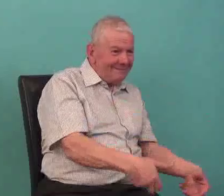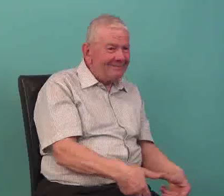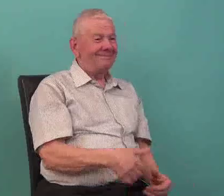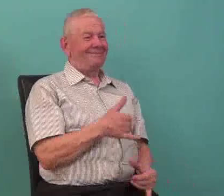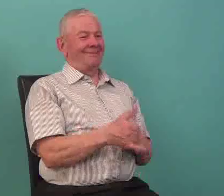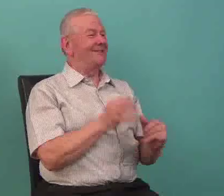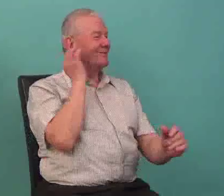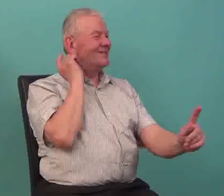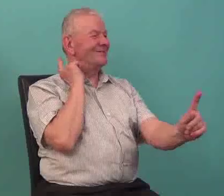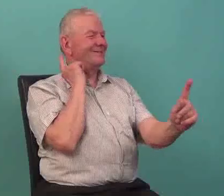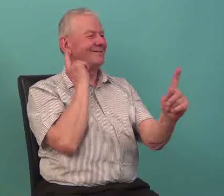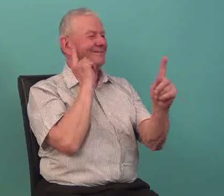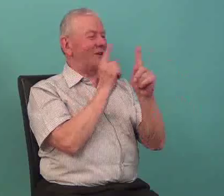Jedzie na rowerze i mija dziewczynę jadącą w przeciwnym kierunku.